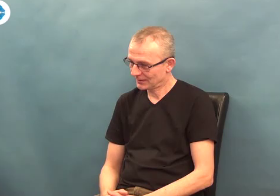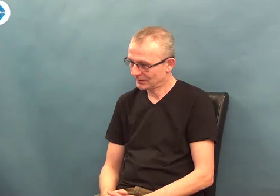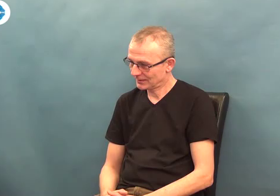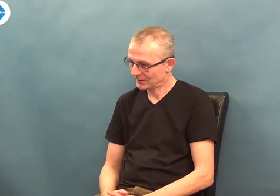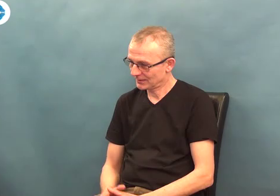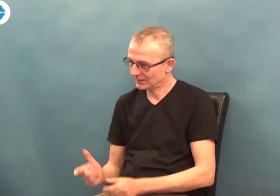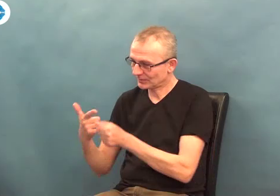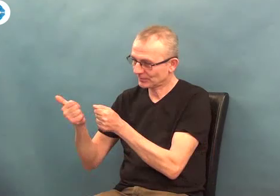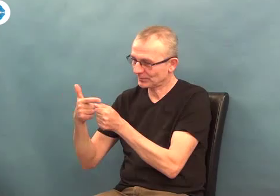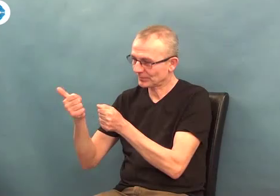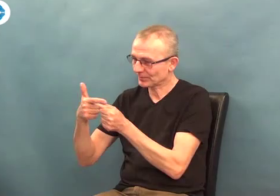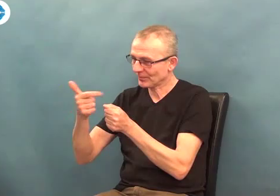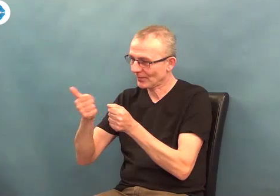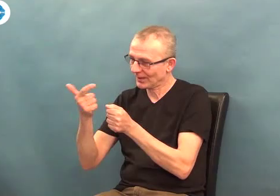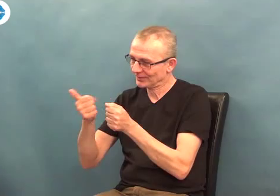Dwudziestego pierwszego, w niedzielę.